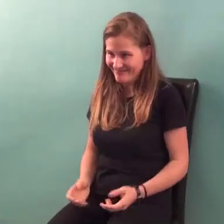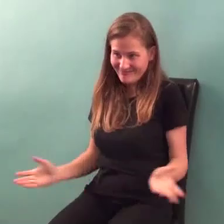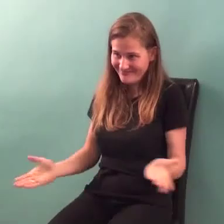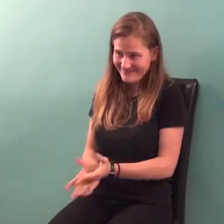Już.